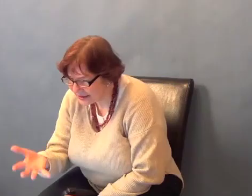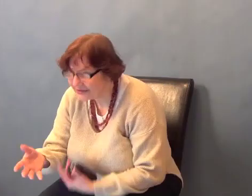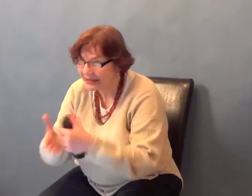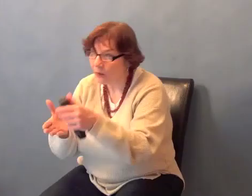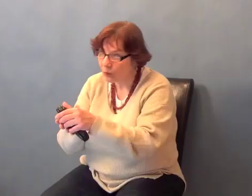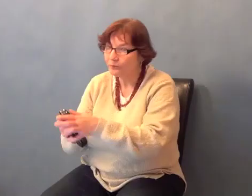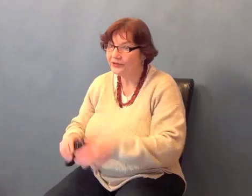Zakupy.